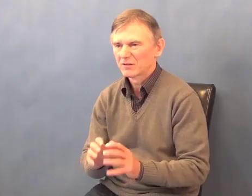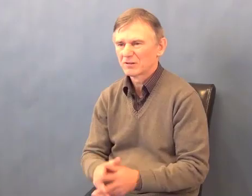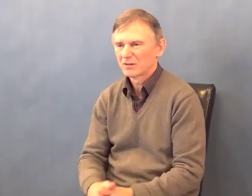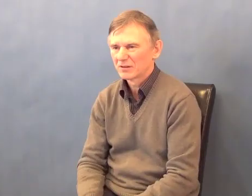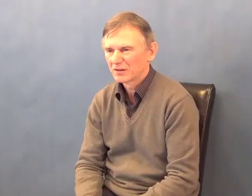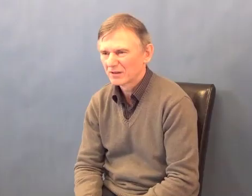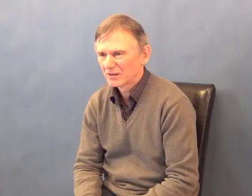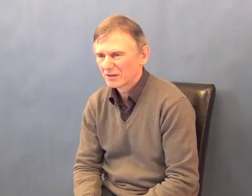Okropnie.